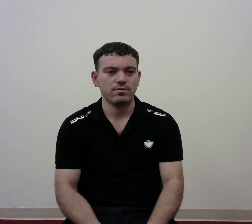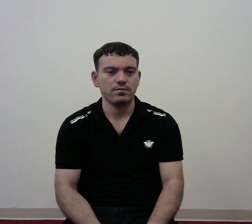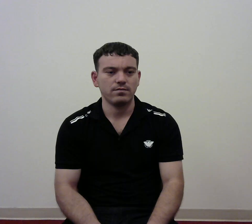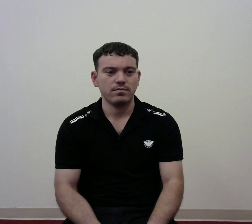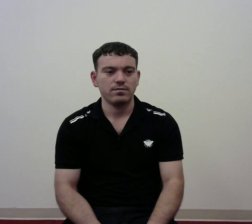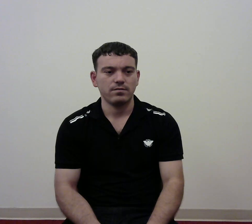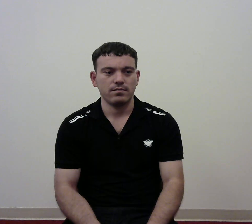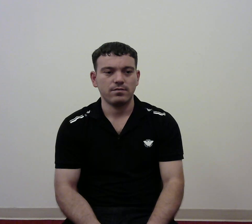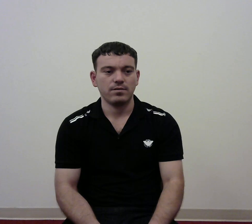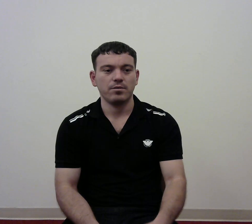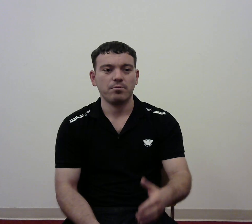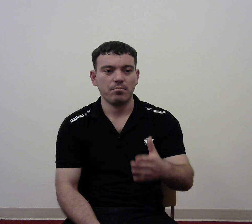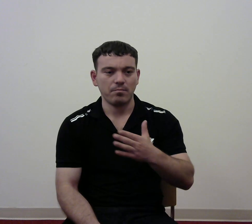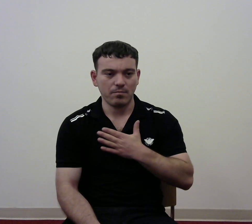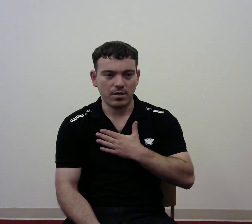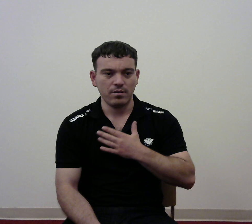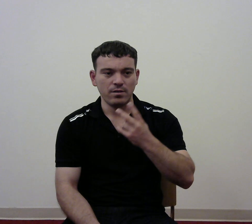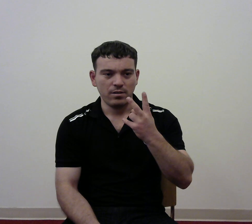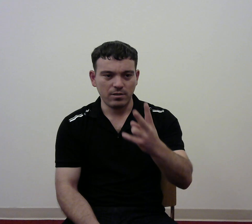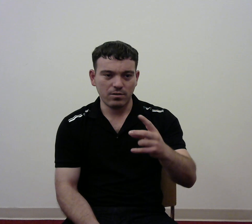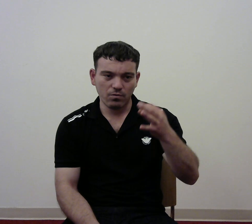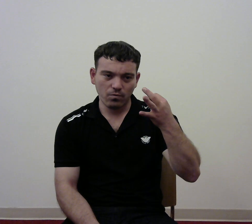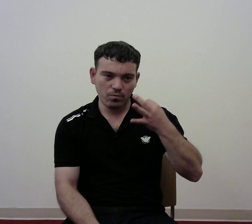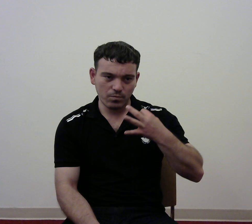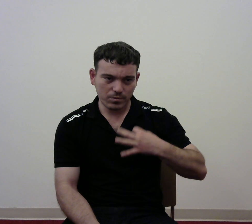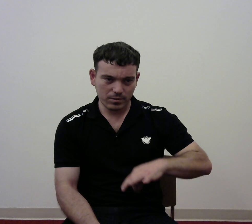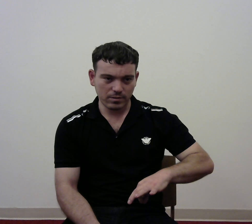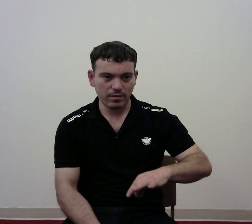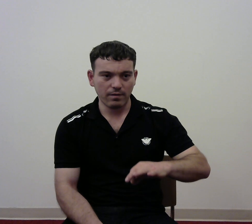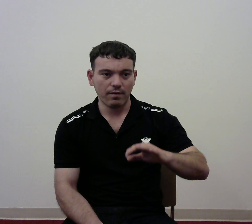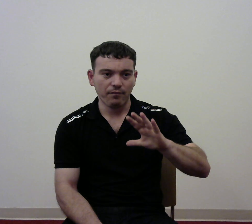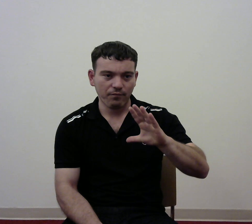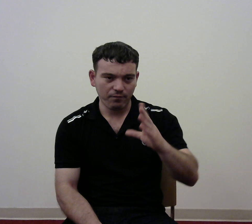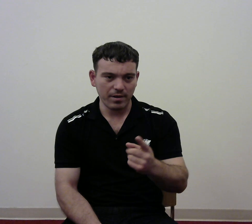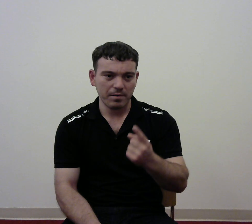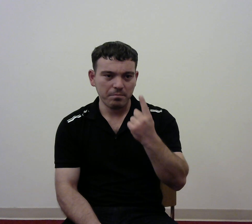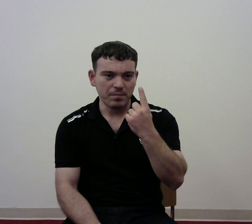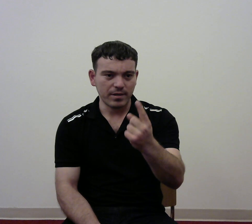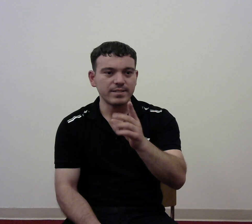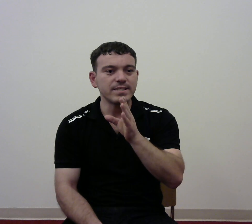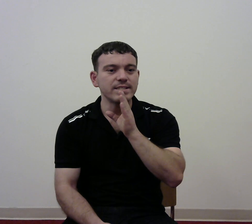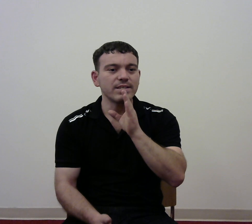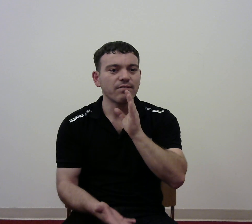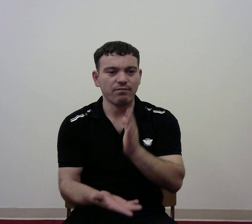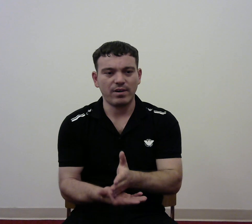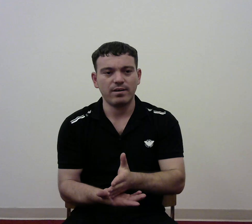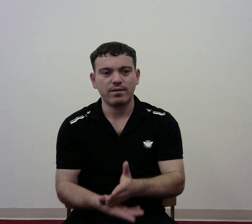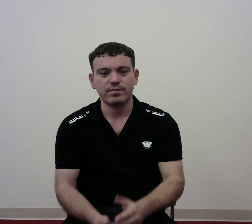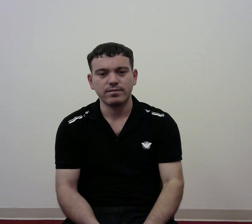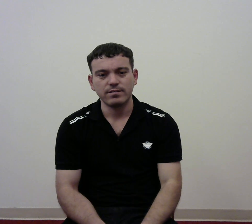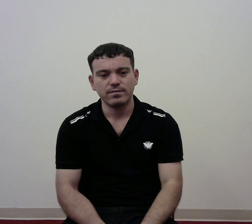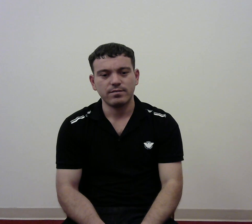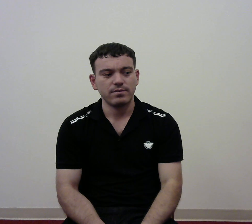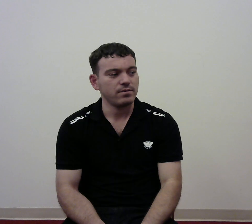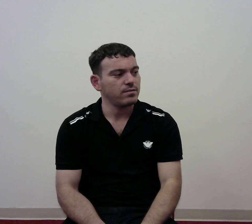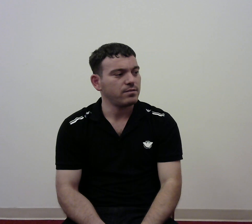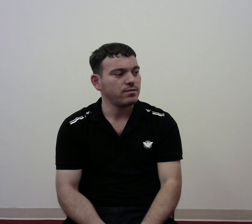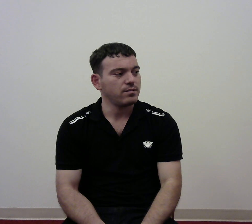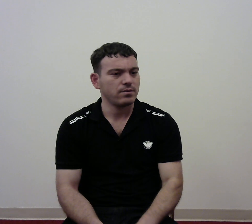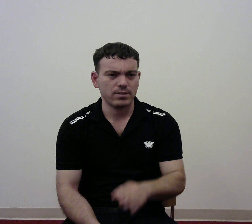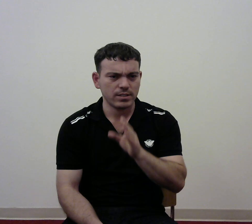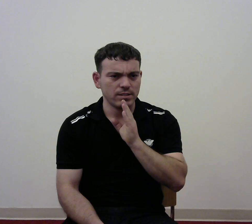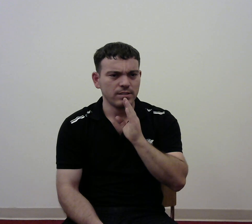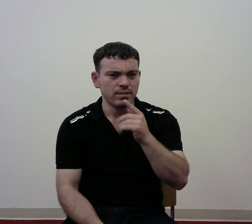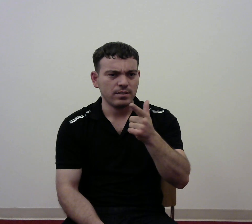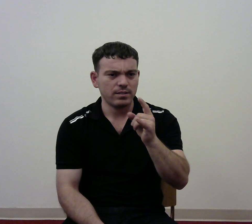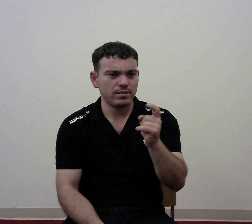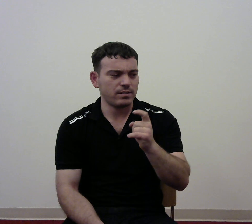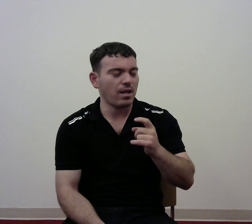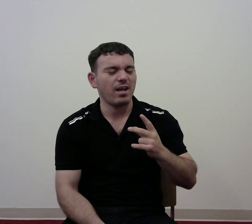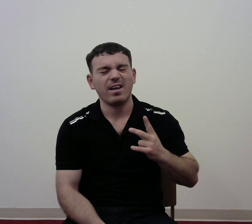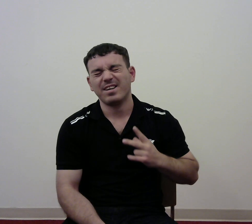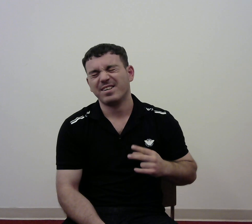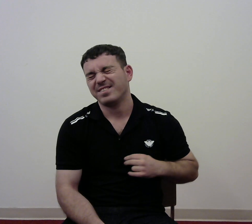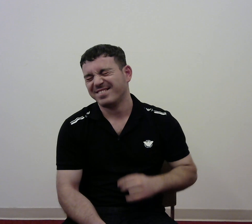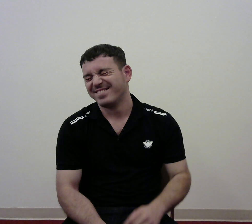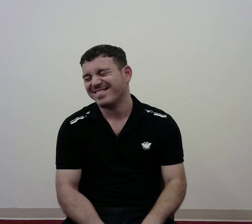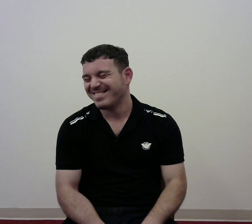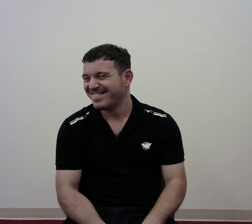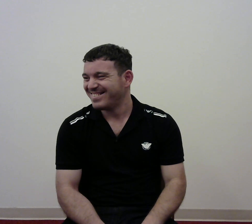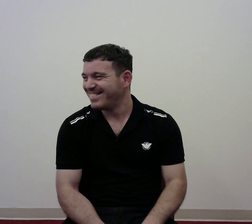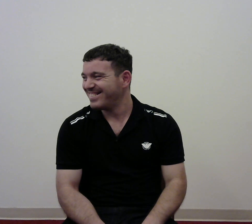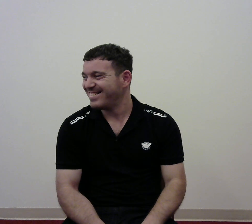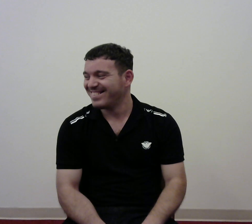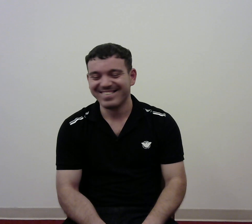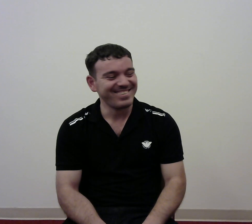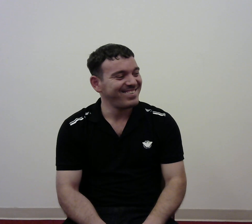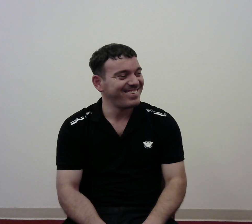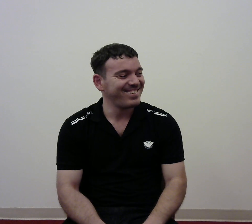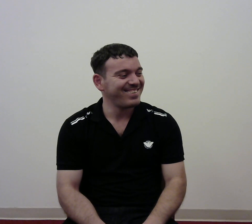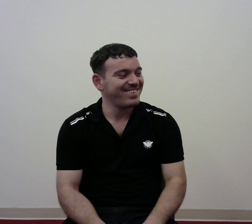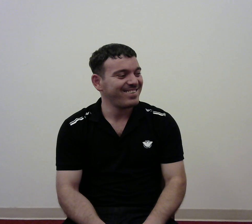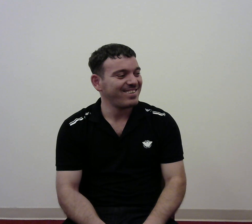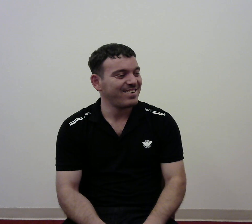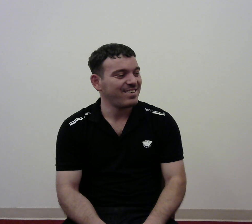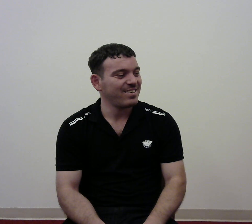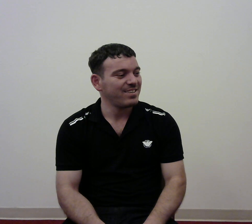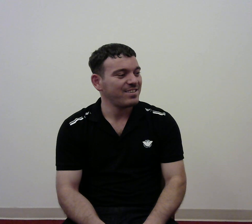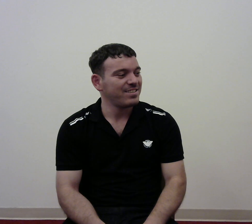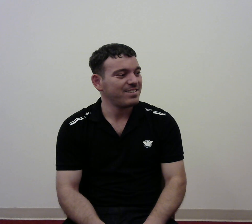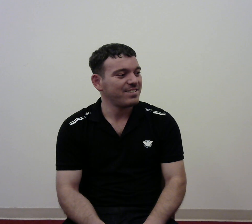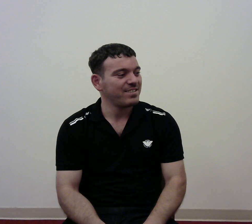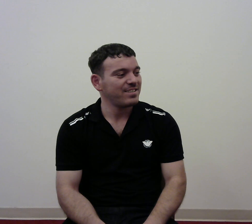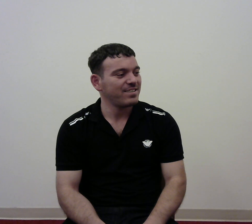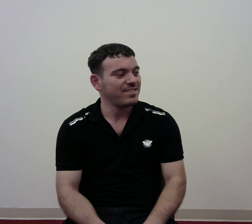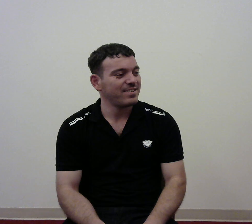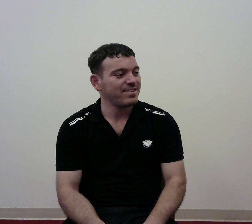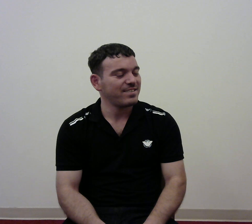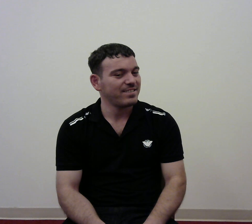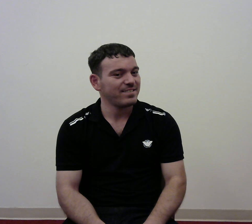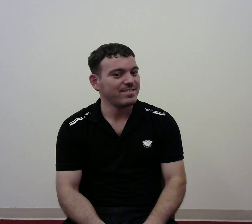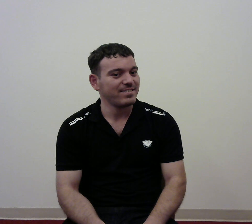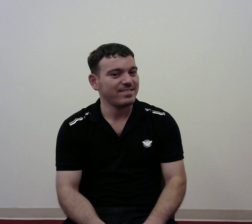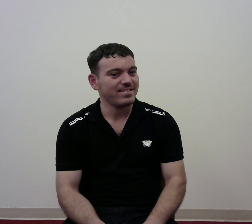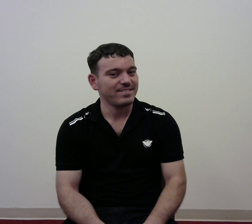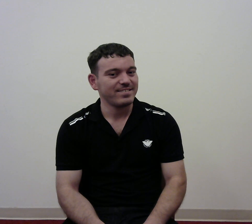Mənim 2 oğlum və 1 qızım var